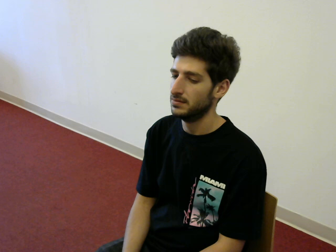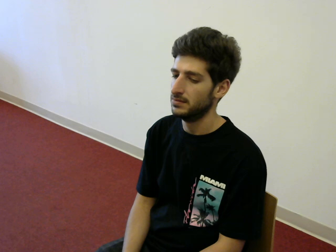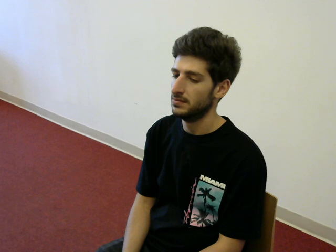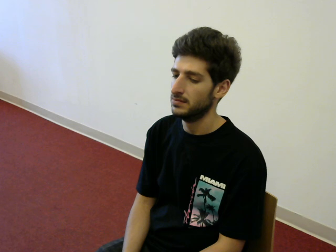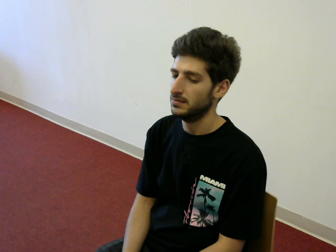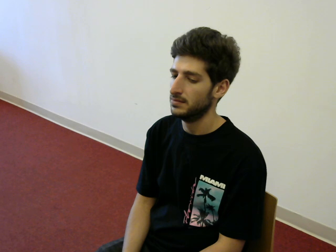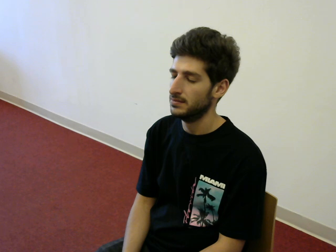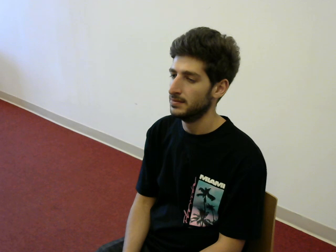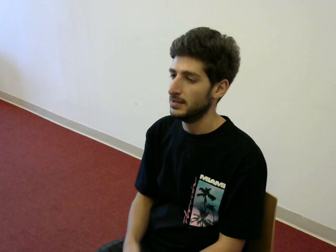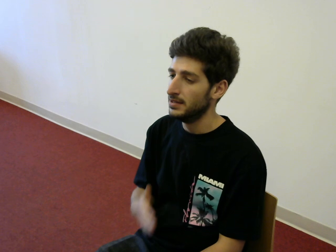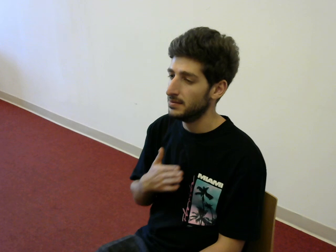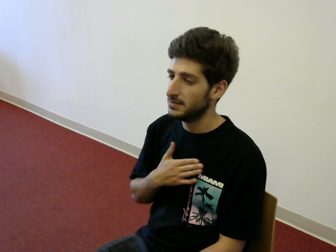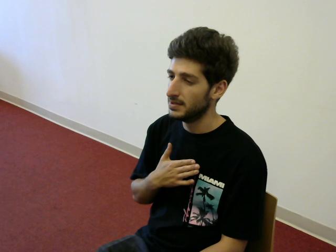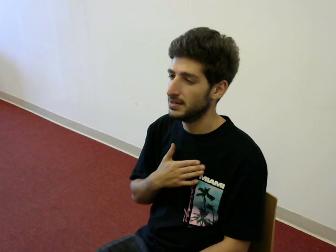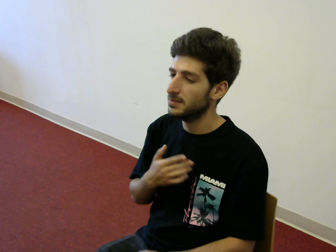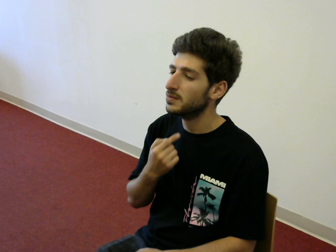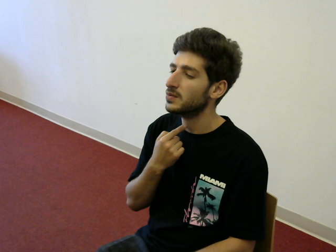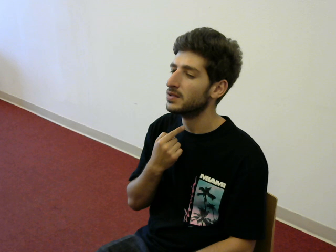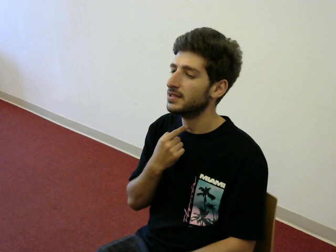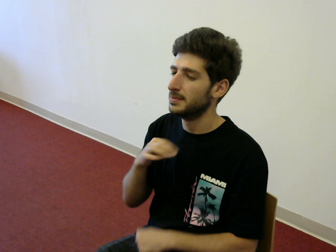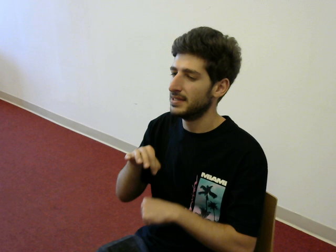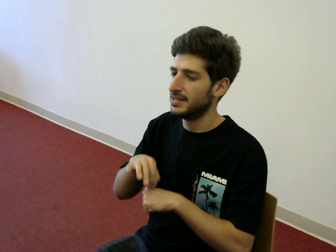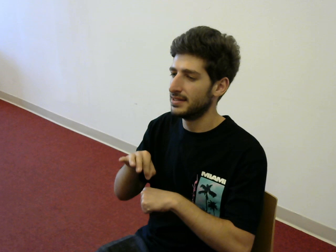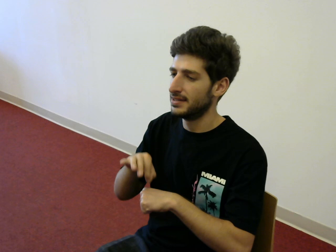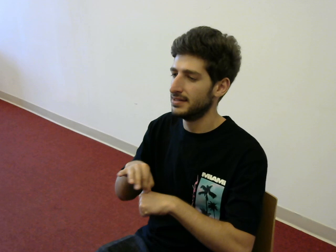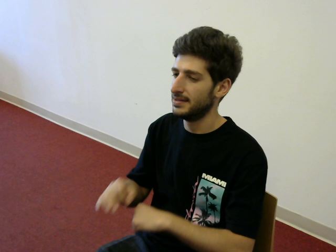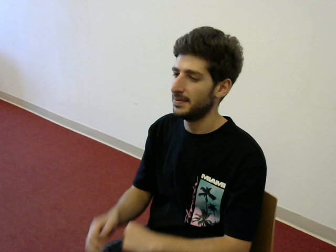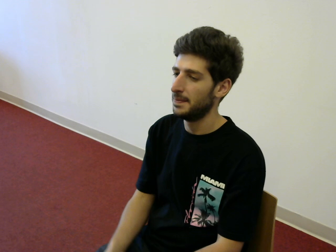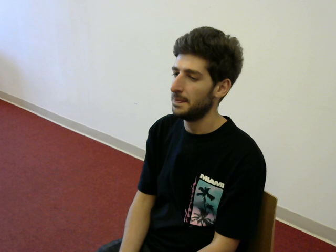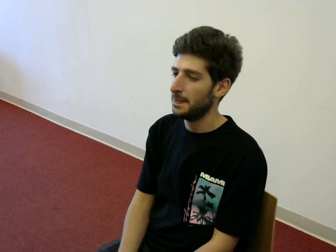Mənim boğazım ağrıyır